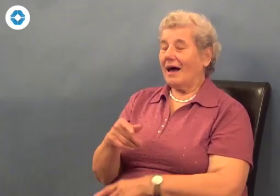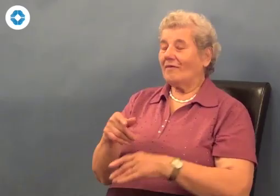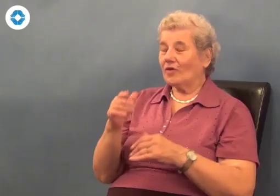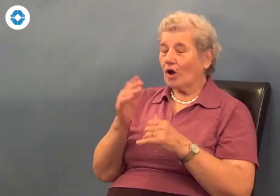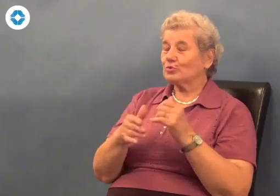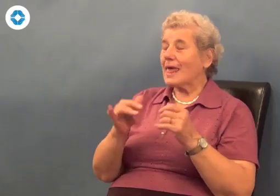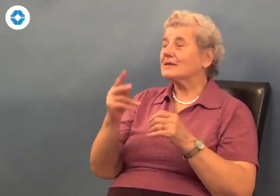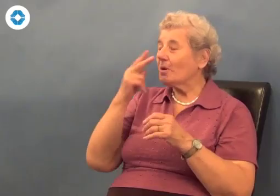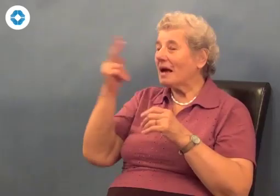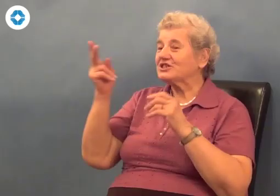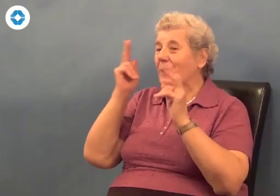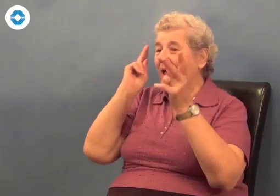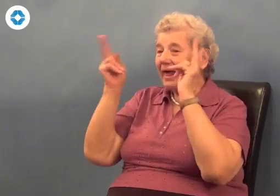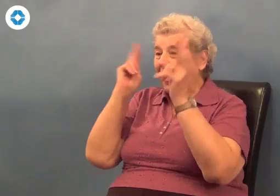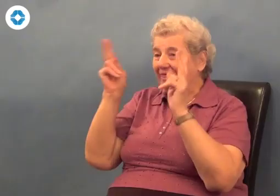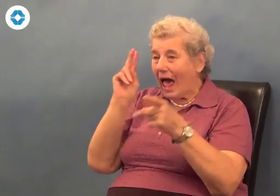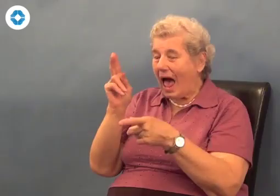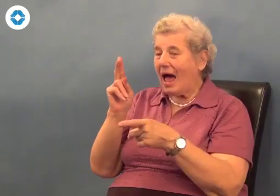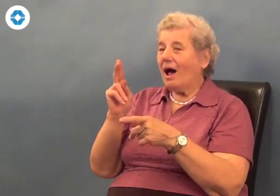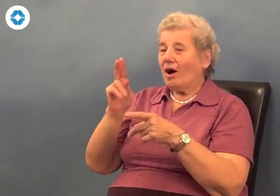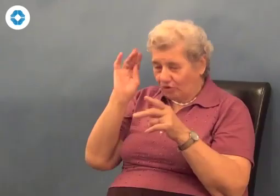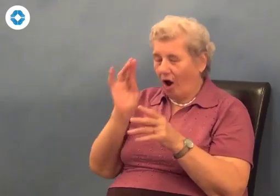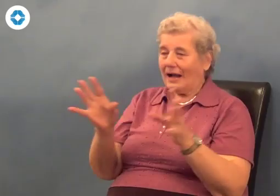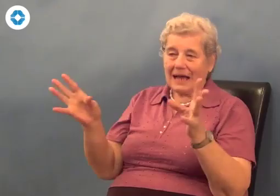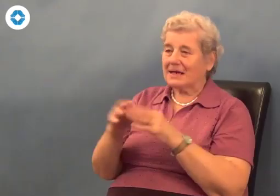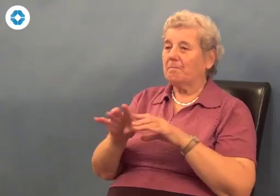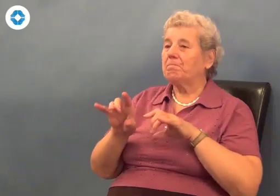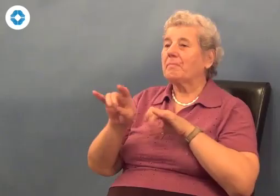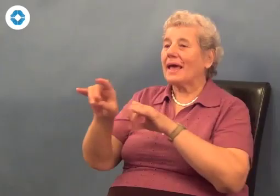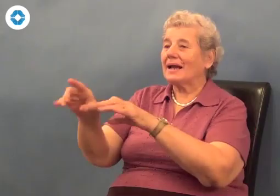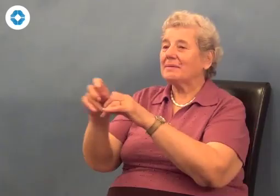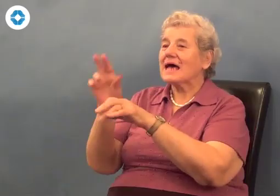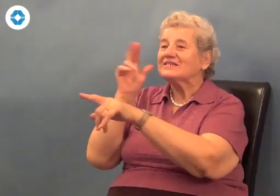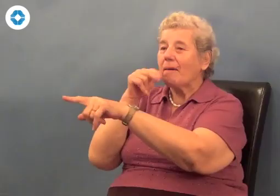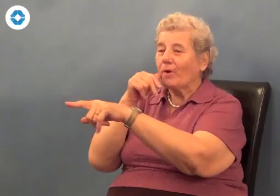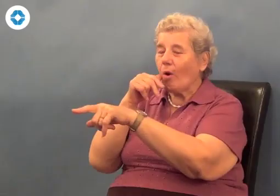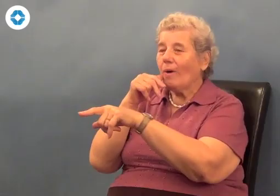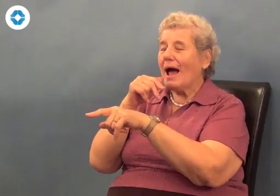W końcu, jak zobaczył jelenia, to pobiegli razem za żabką.